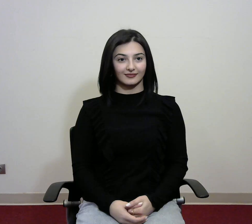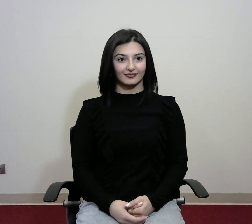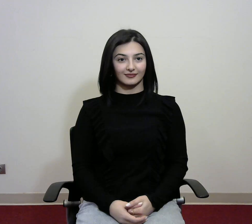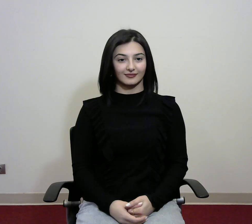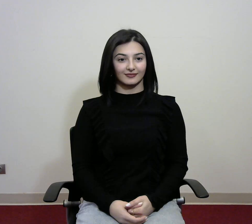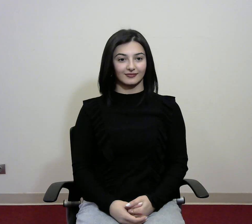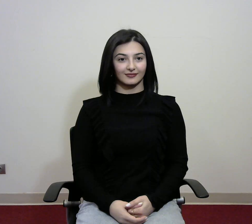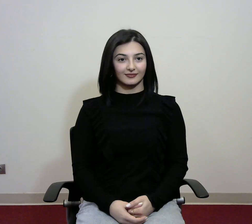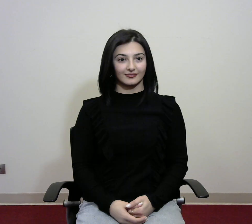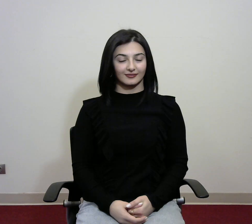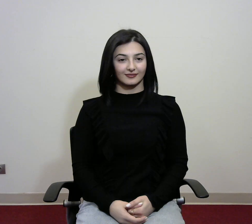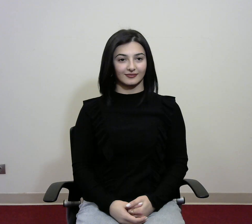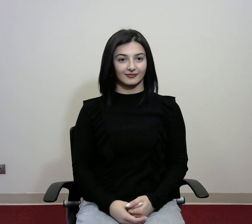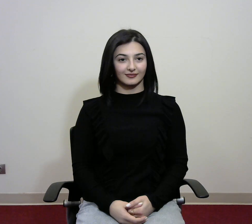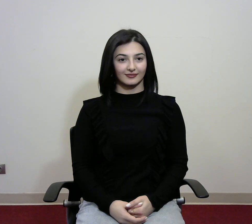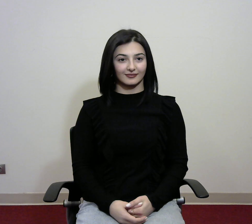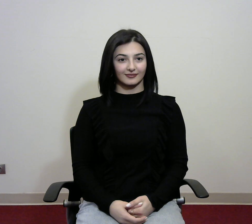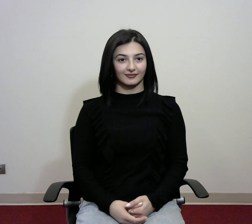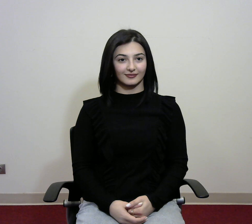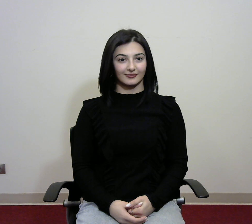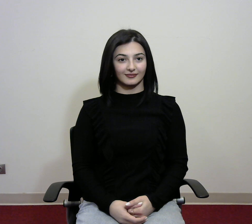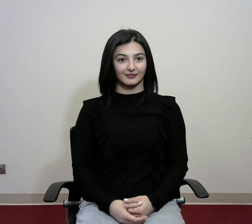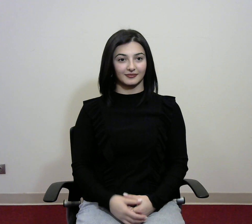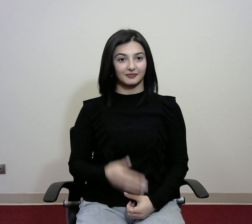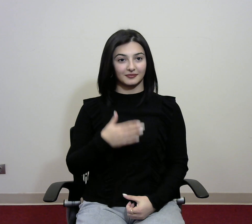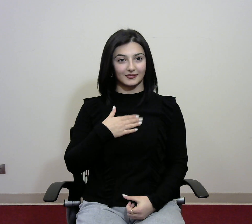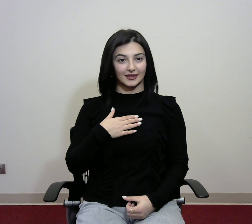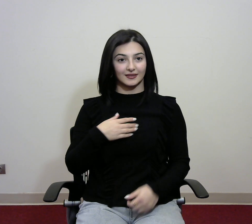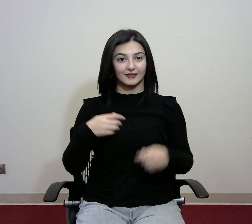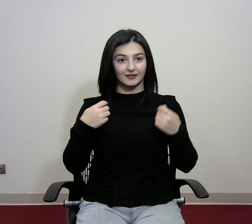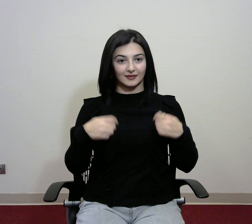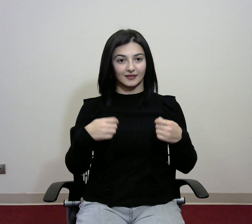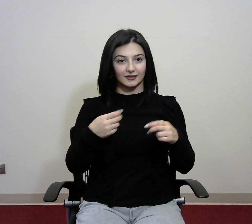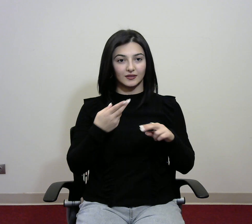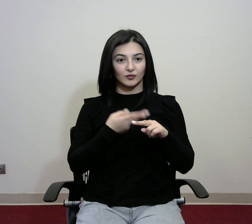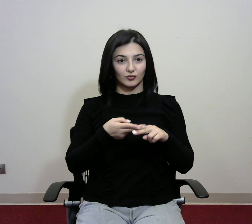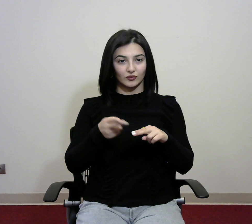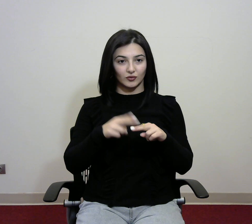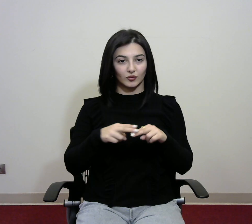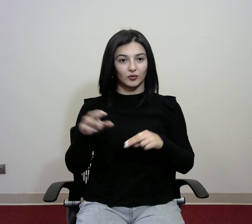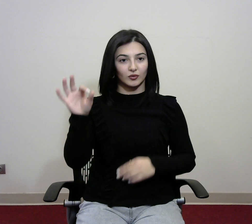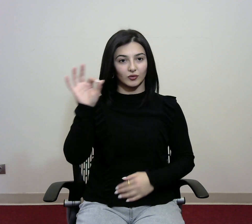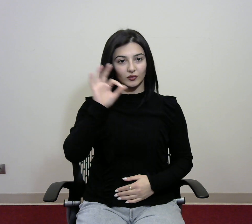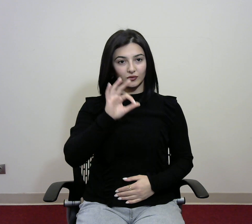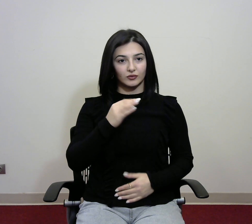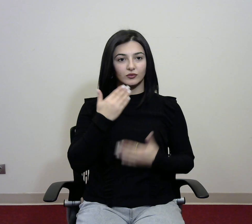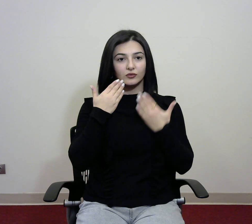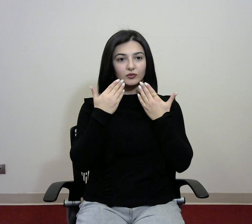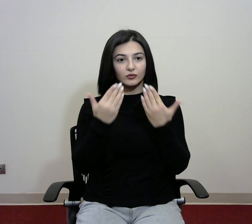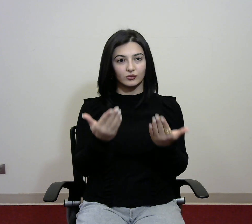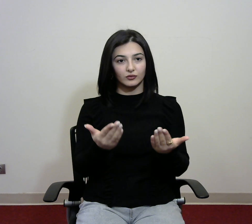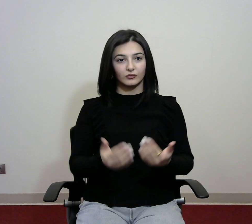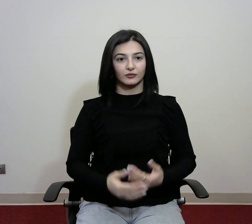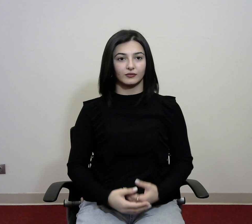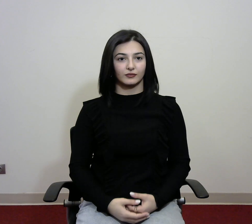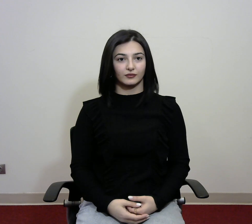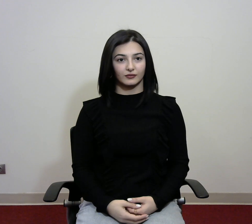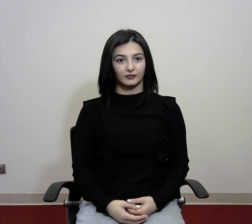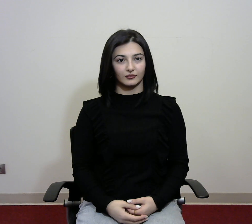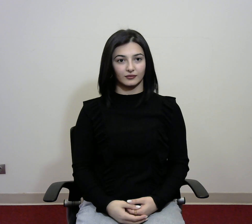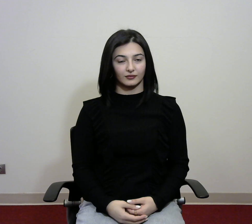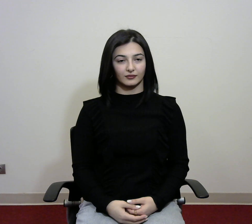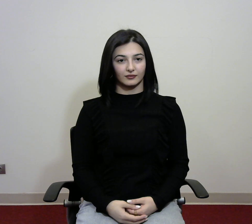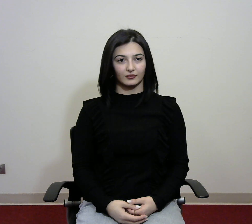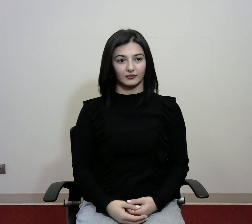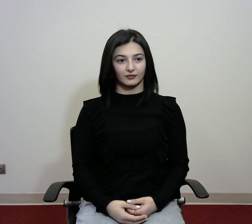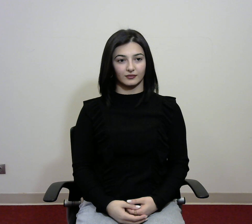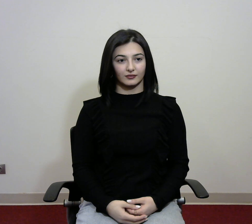Mən satıcıdan bu barədə soruşdum